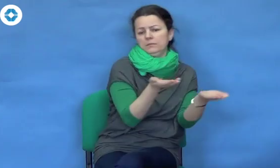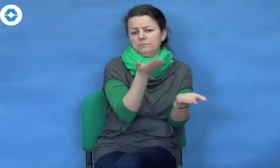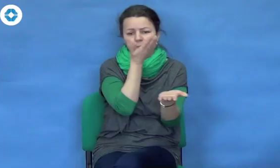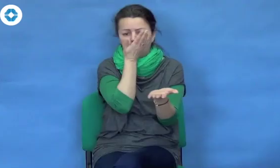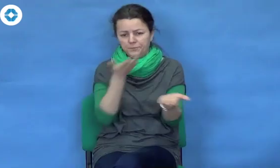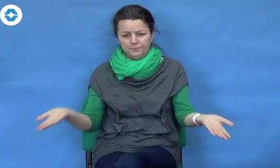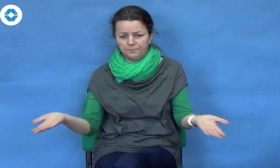Zniknęła.